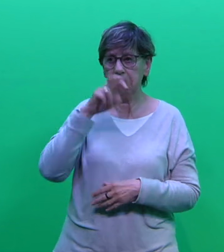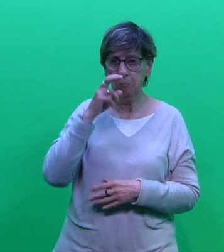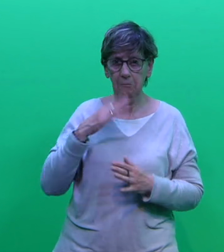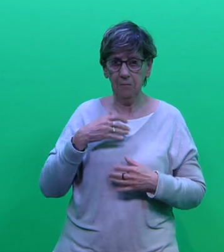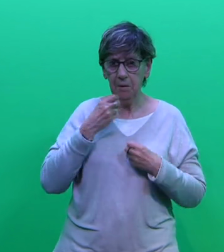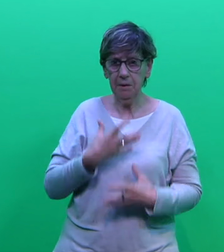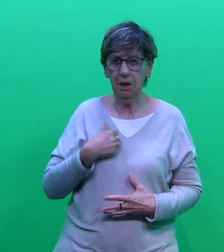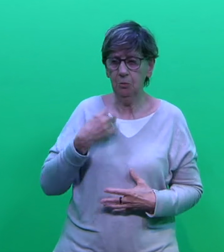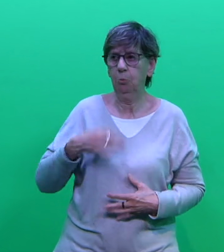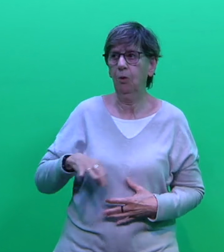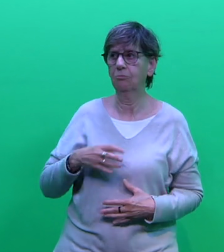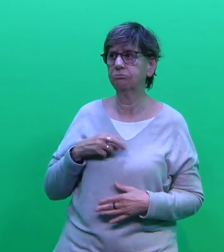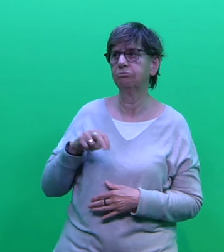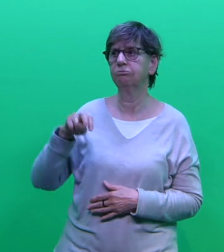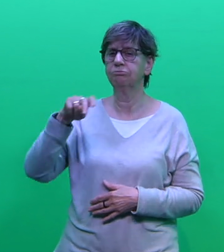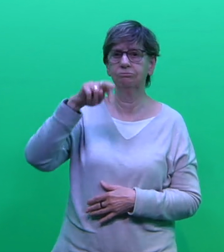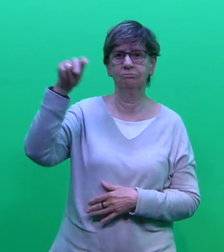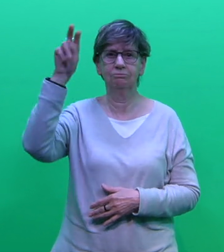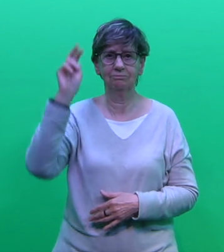Respiro sense problemes, bé, puc pujar escales.